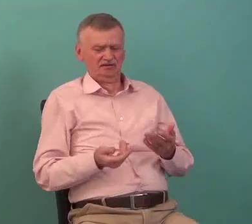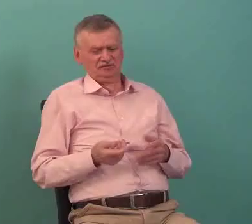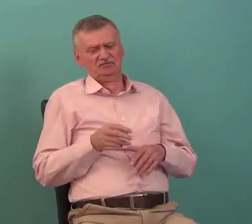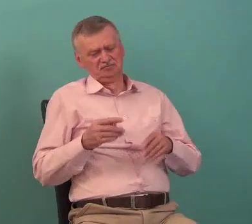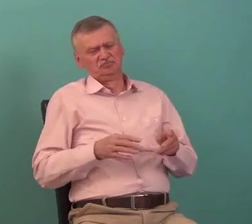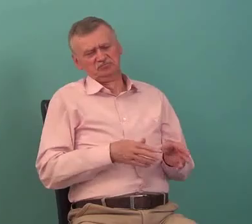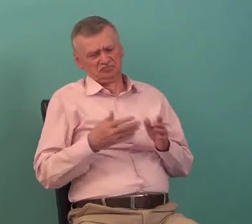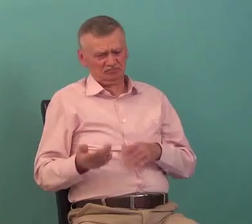Następny.